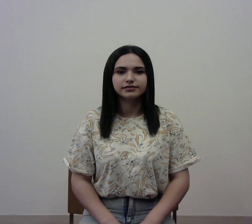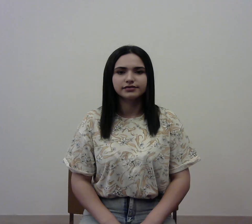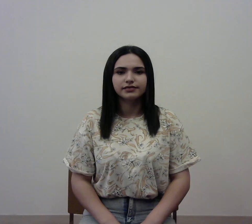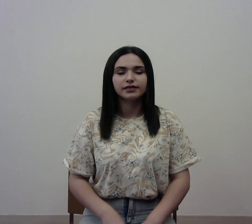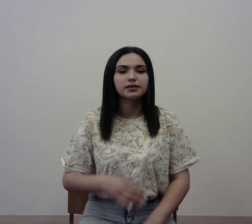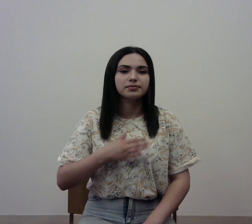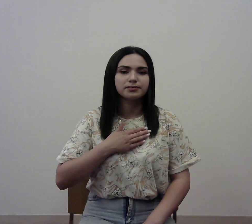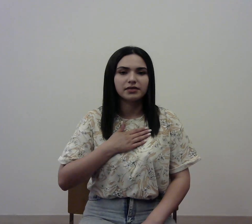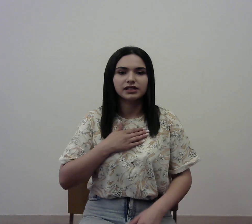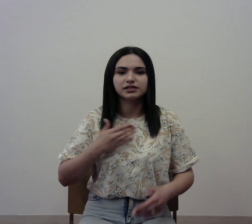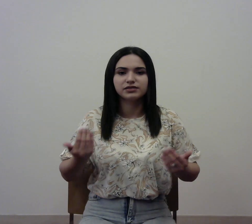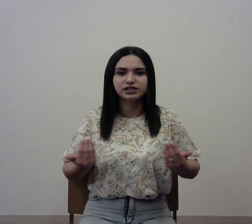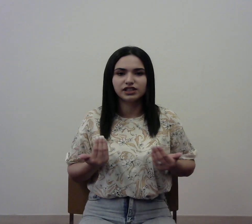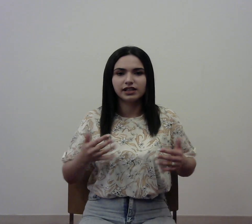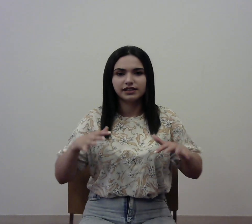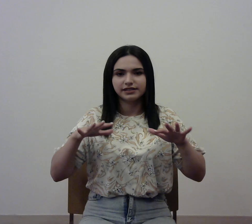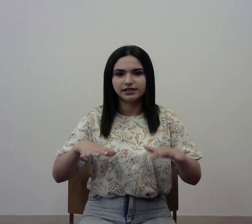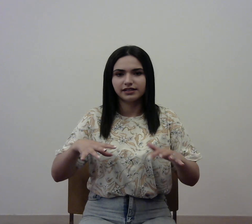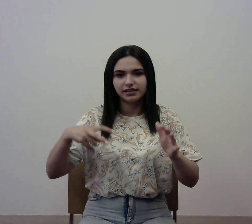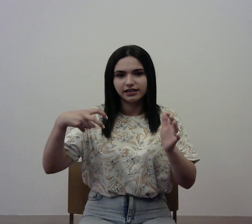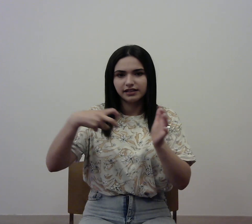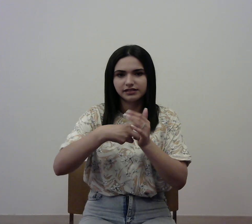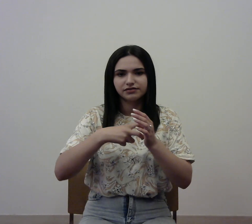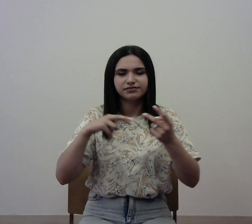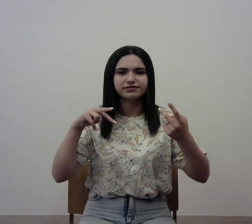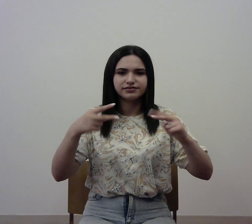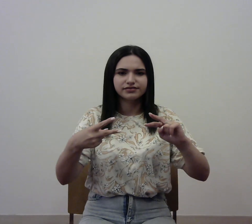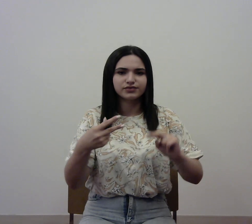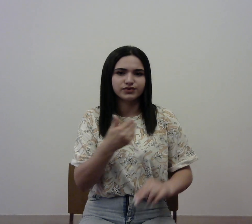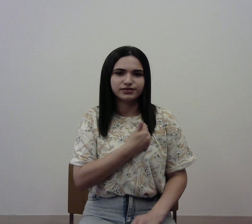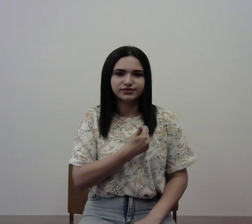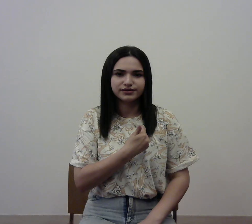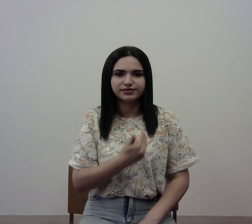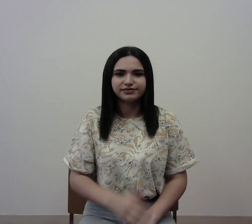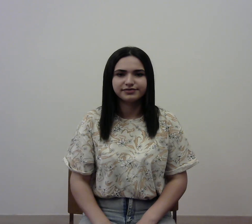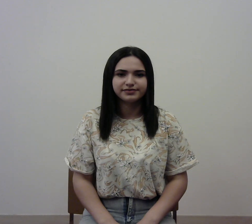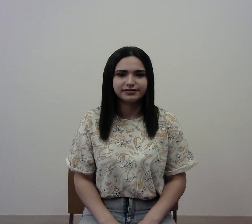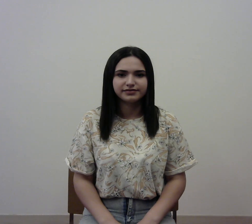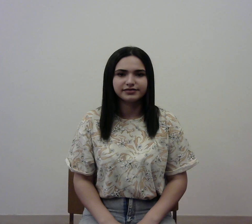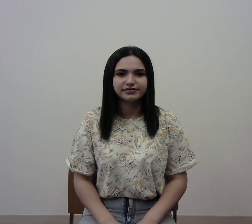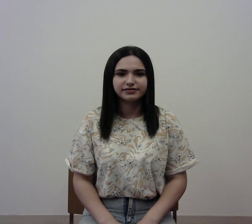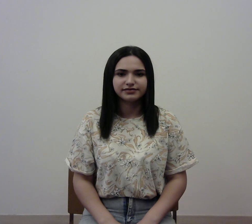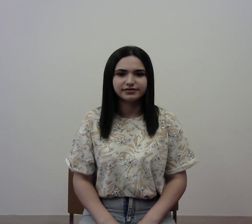Mən yaşayış yeri qeydiyyatımı dəyişmək istəyirəm